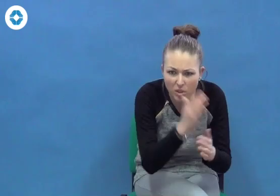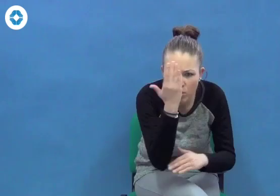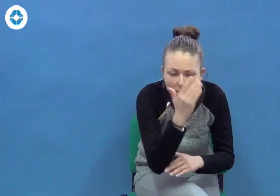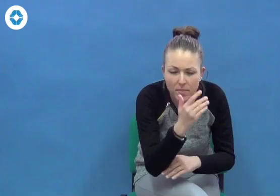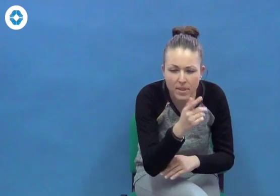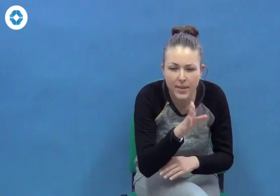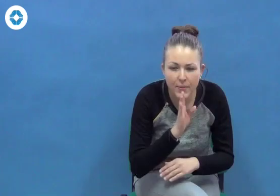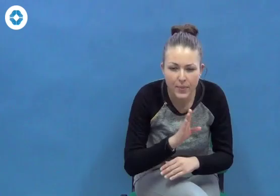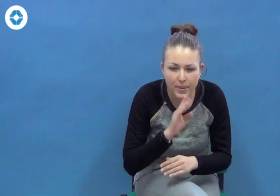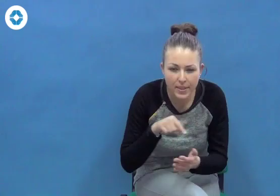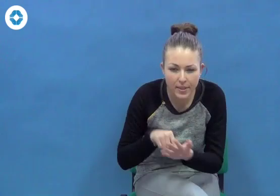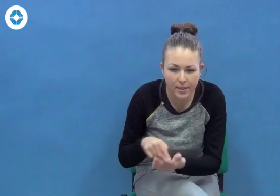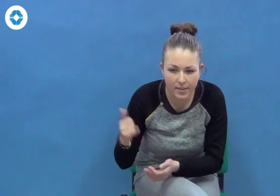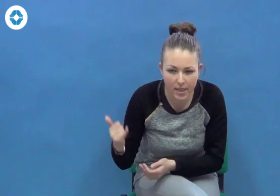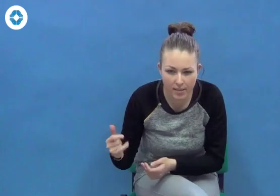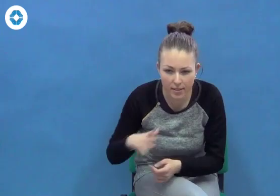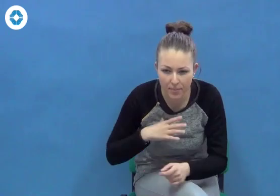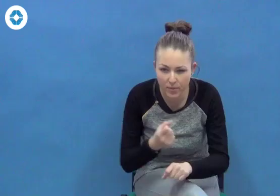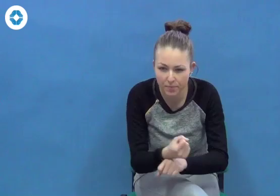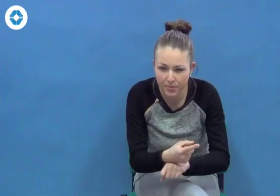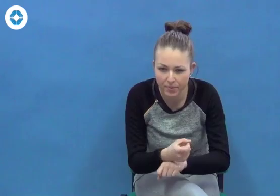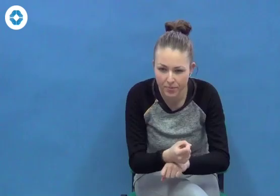Domyśla się, że rozbiło ją to dziecko rzucające kamieniami.